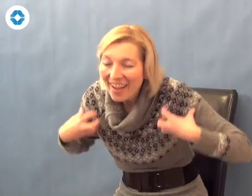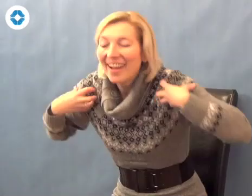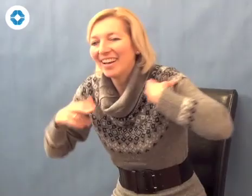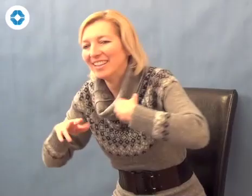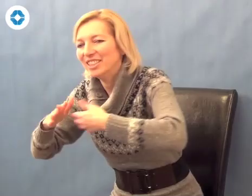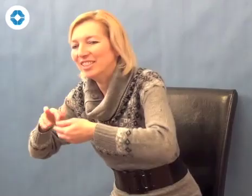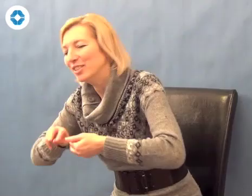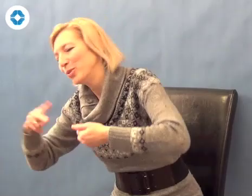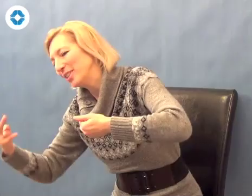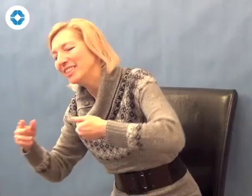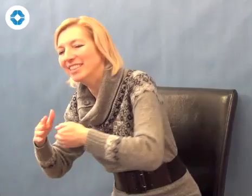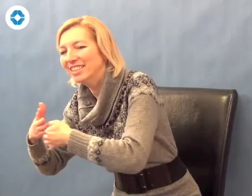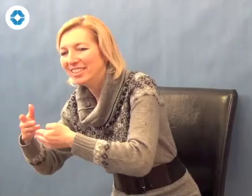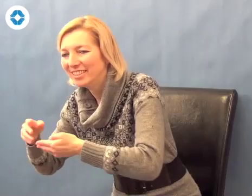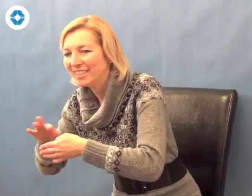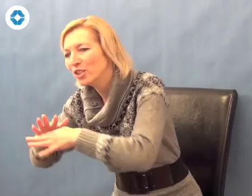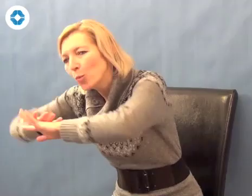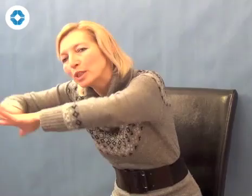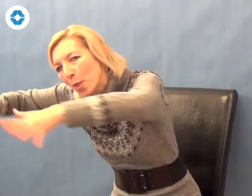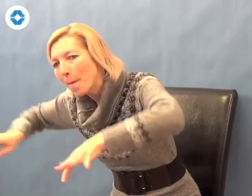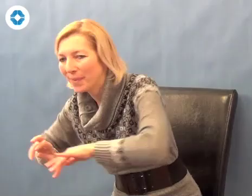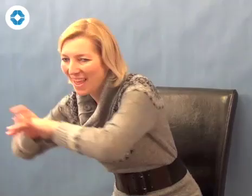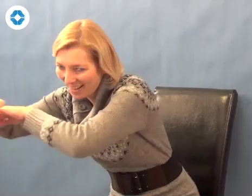Płynęli razem.